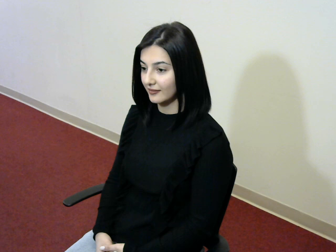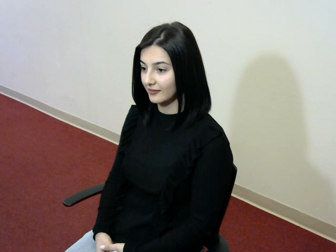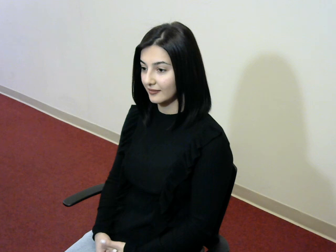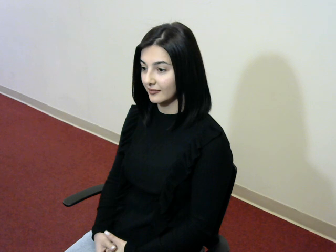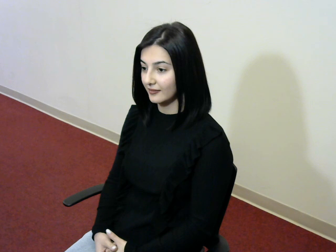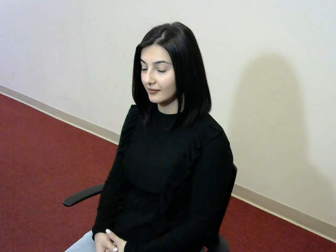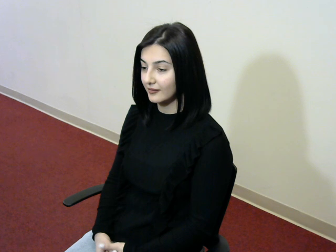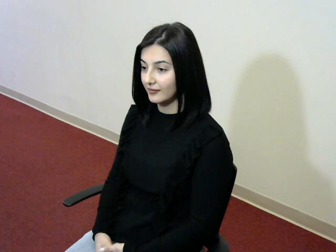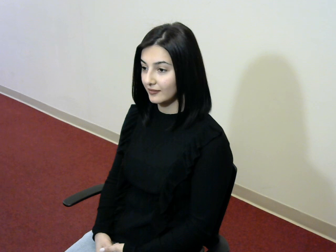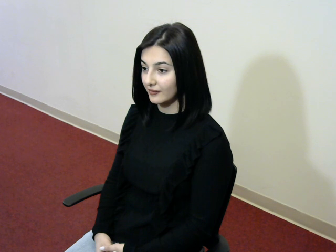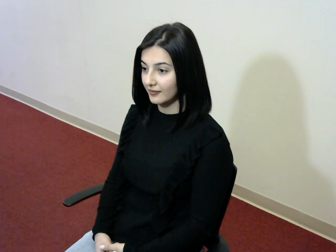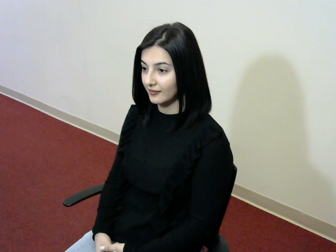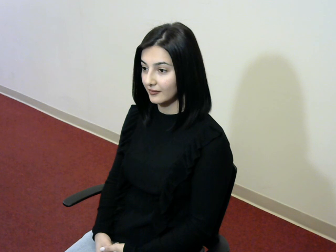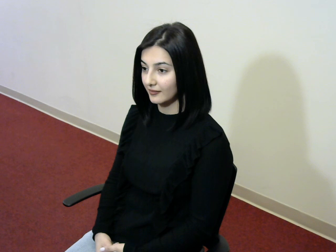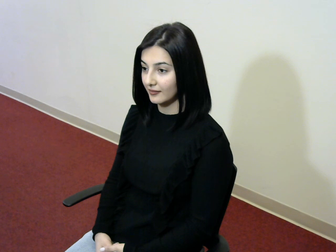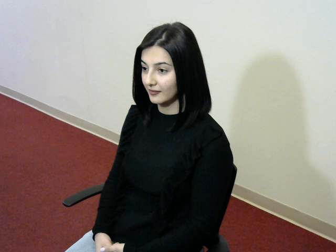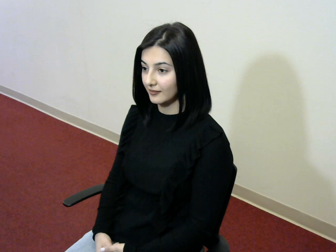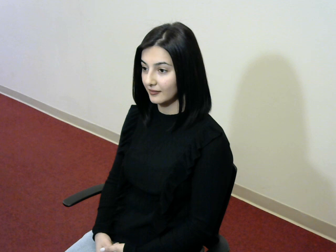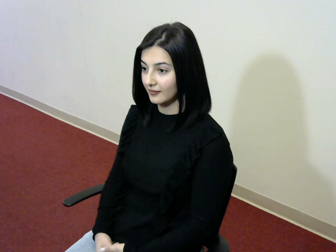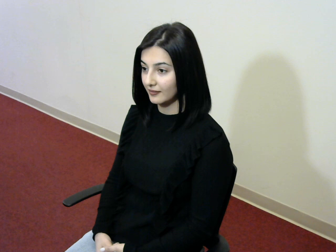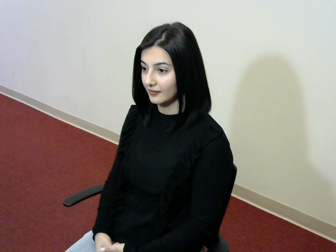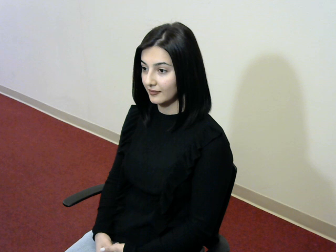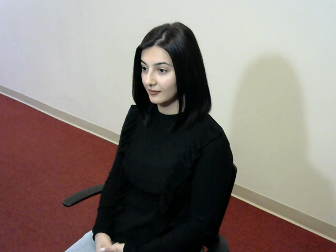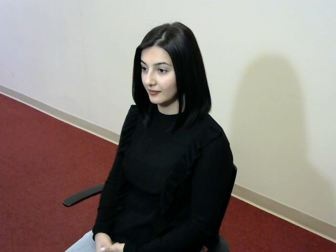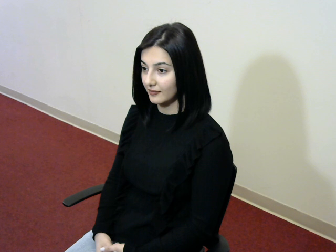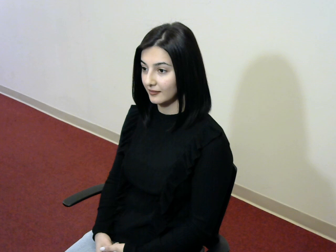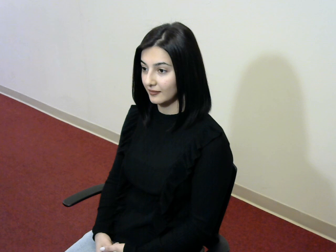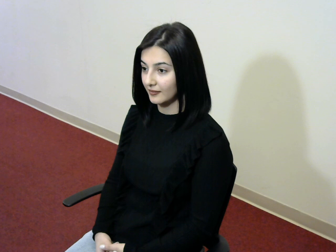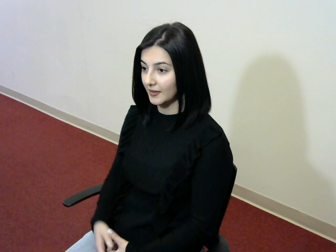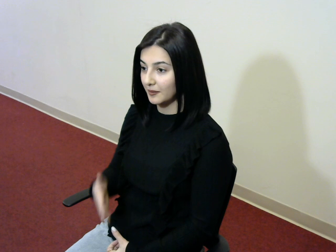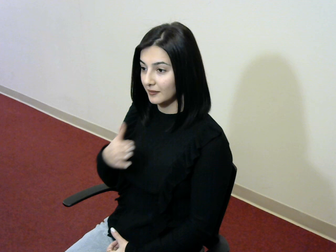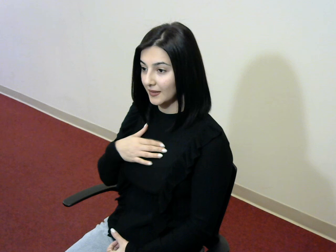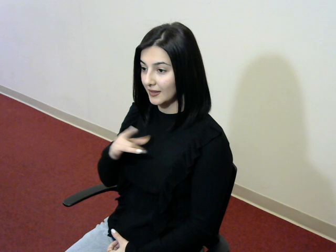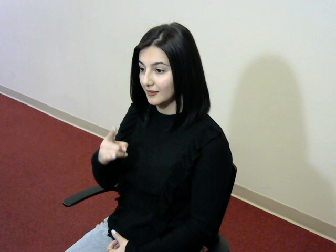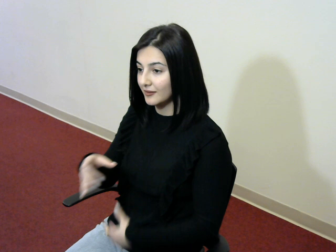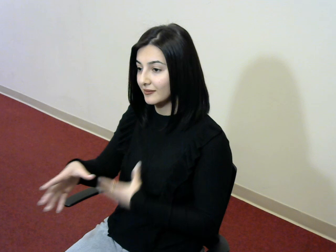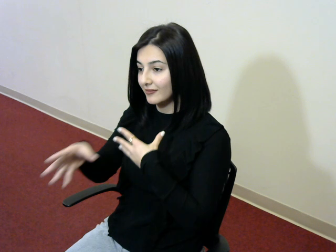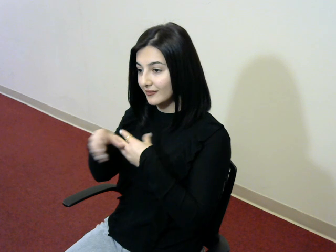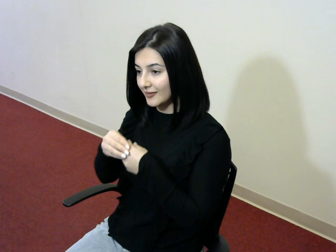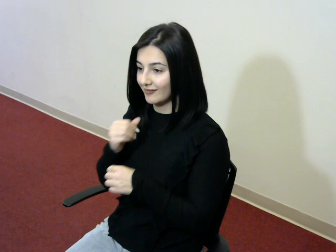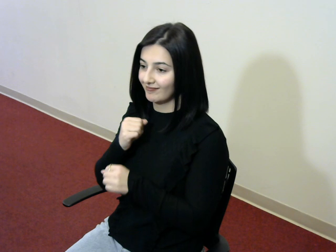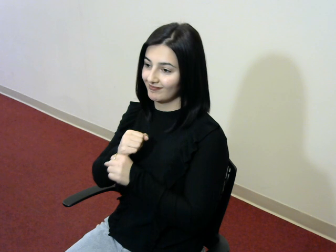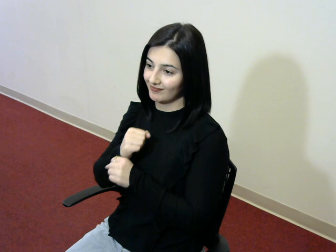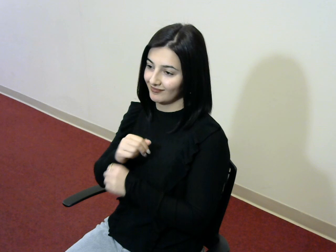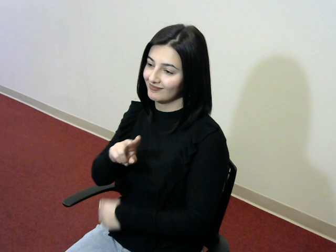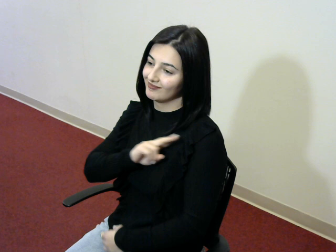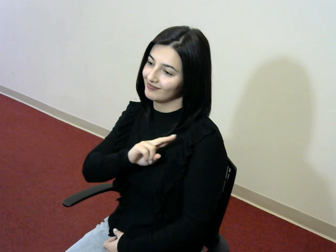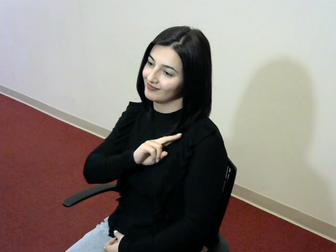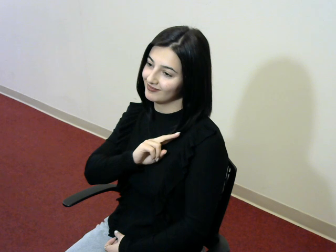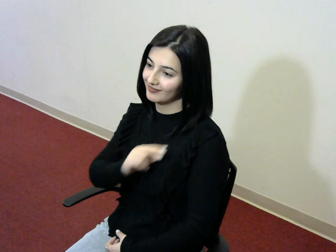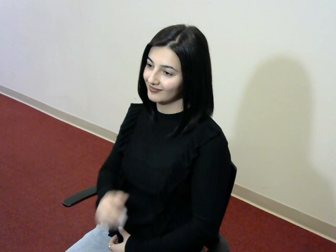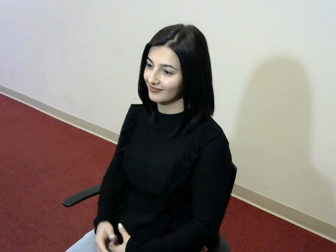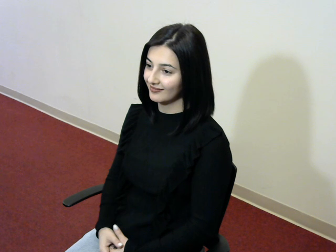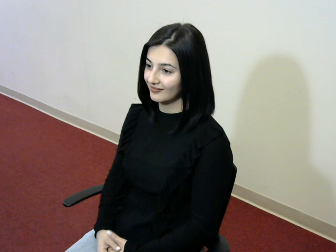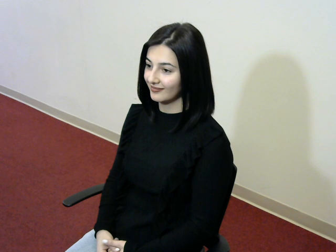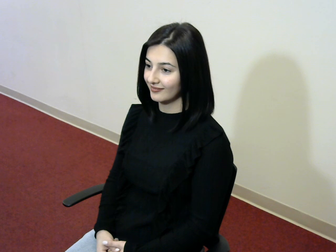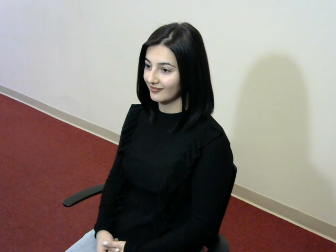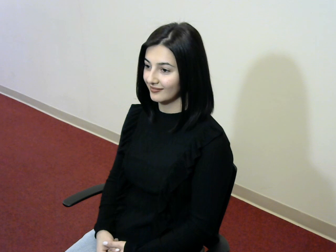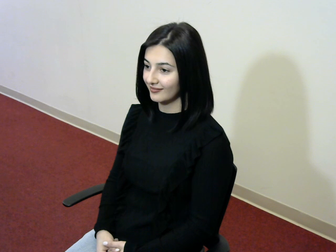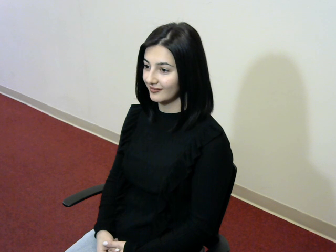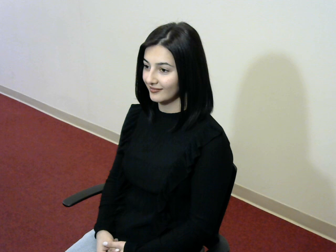Mən uşaqlarla işləməyi sevirəm